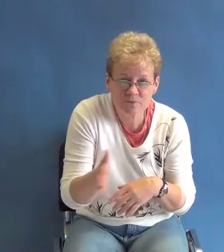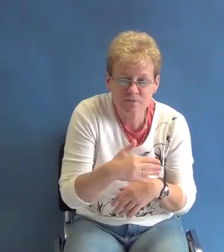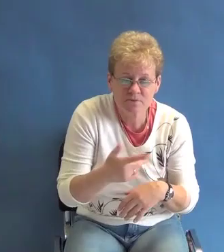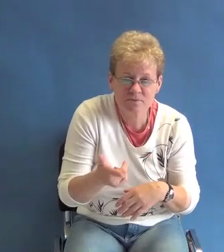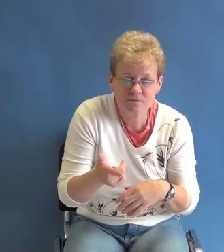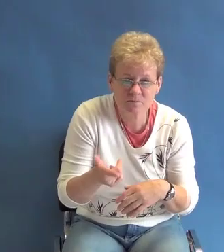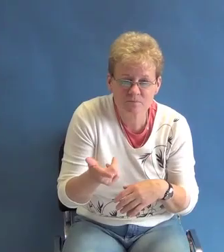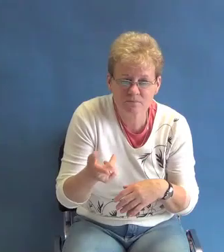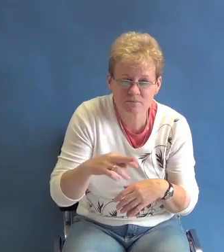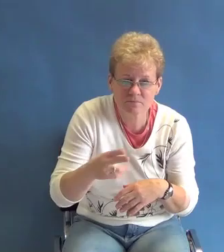To czy to?